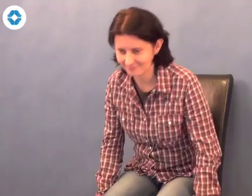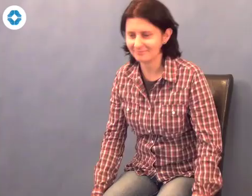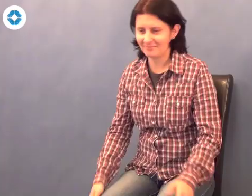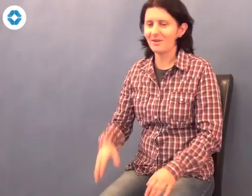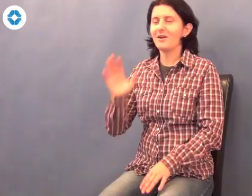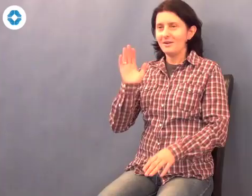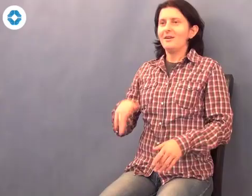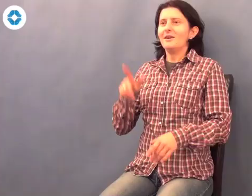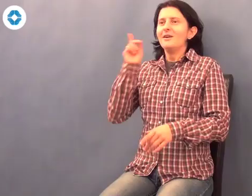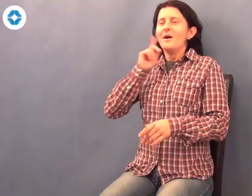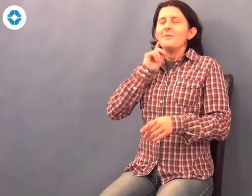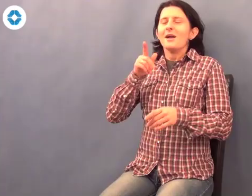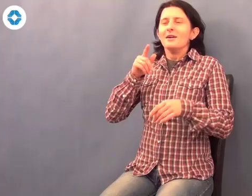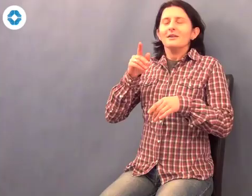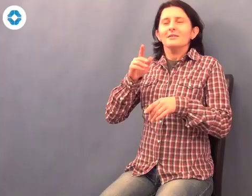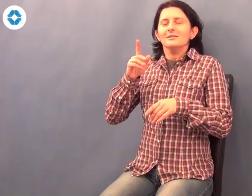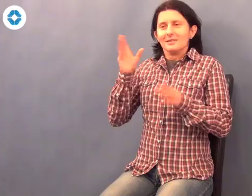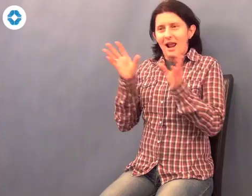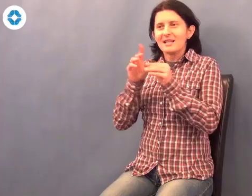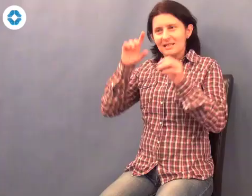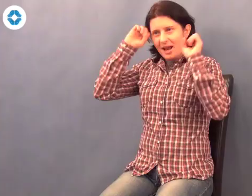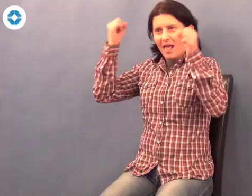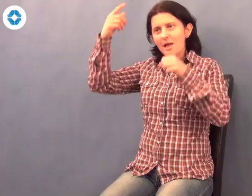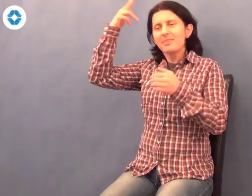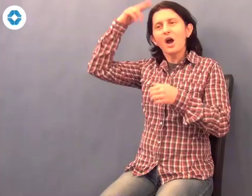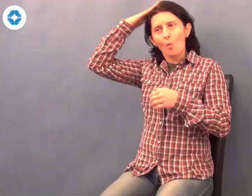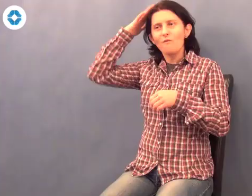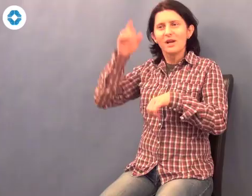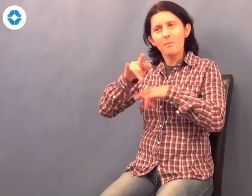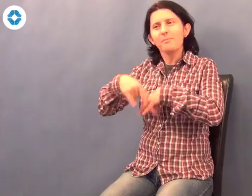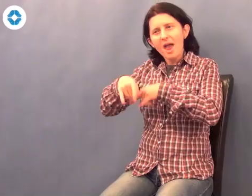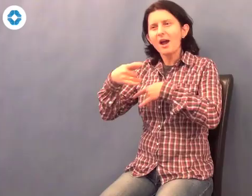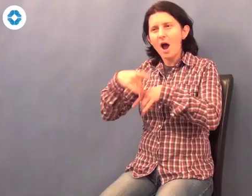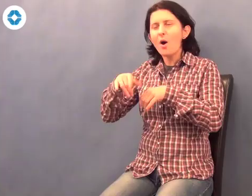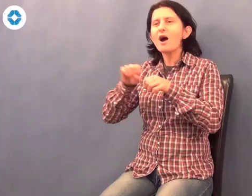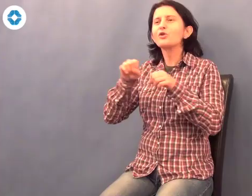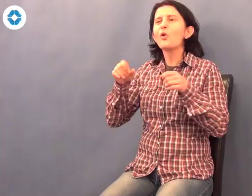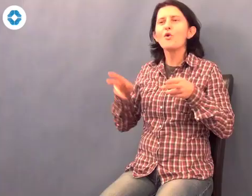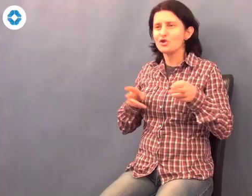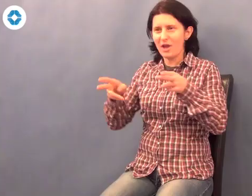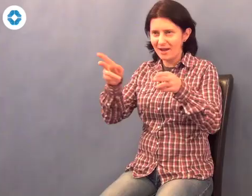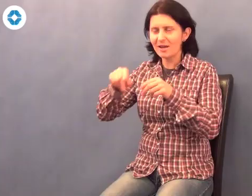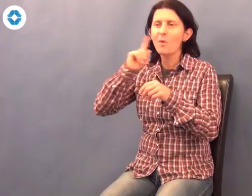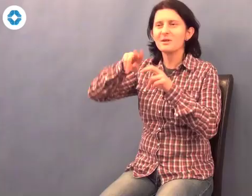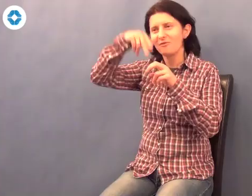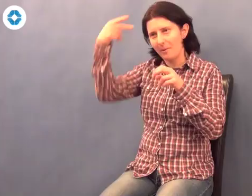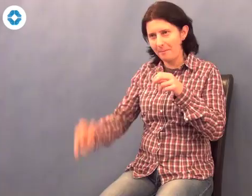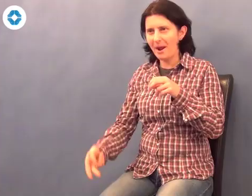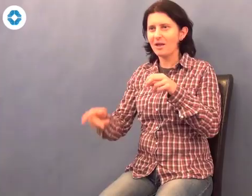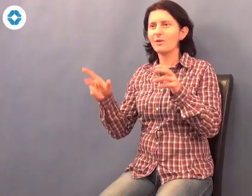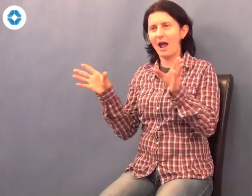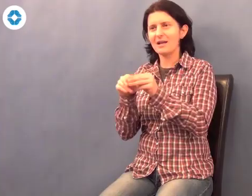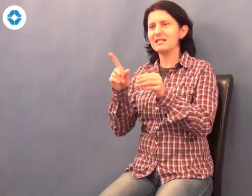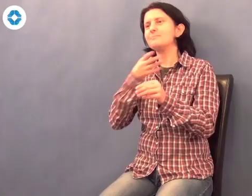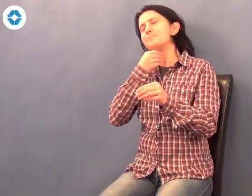Jeleń razem z chłopcem, który siedzi na jego głowie dobiegł do przepaści, chłopiec spadł z jelenia i razem z psem trafił do rzeki.